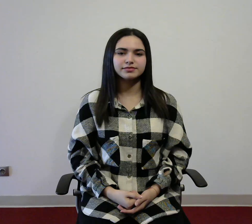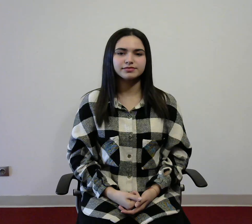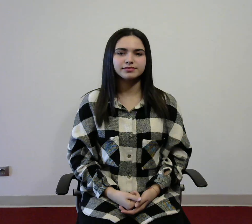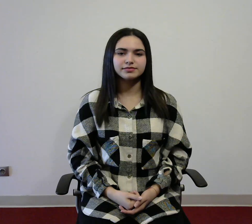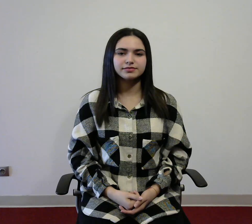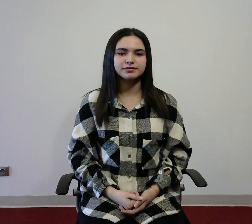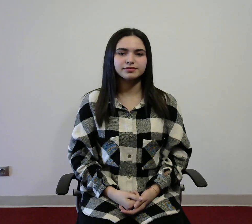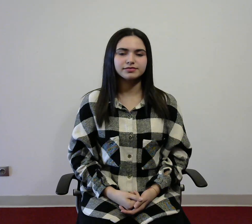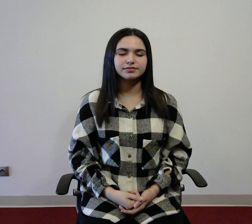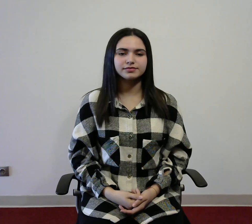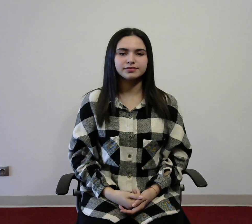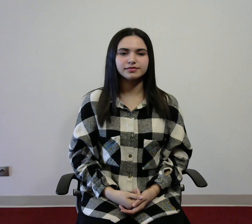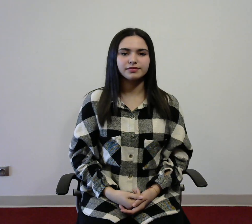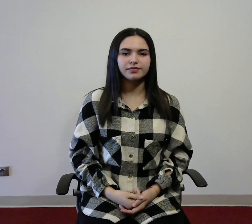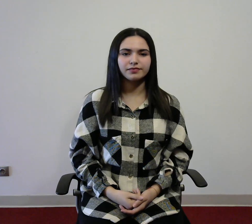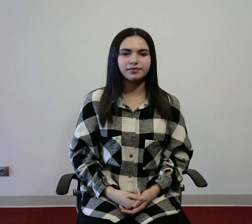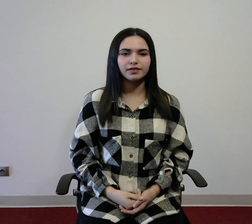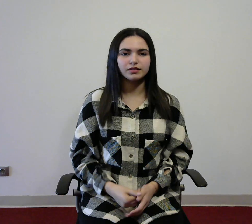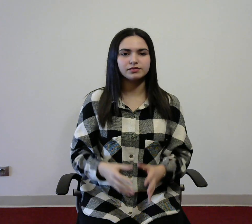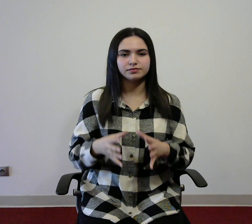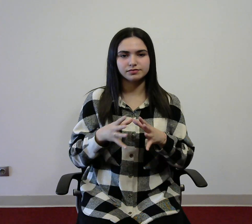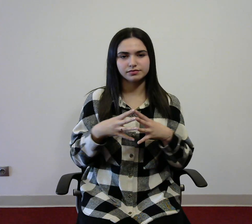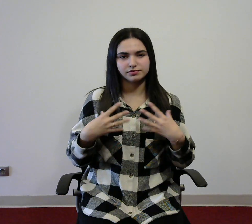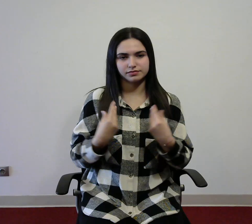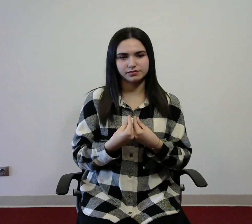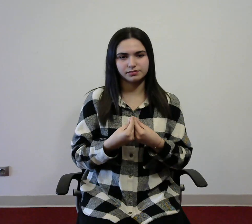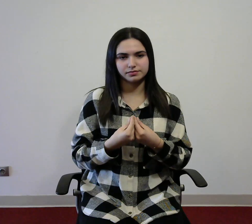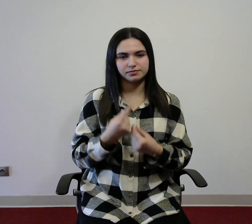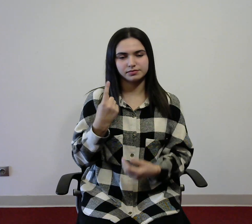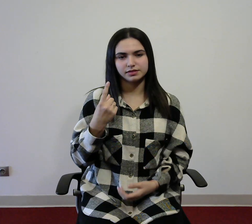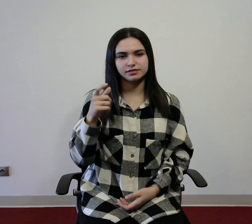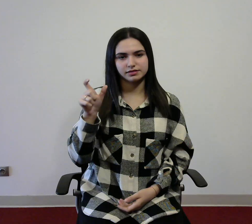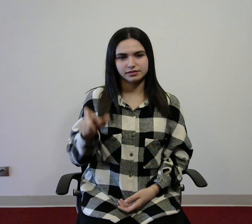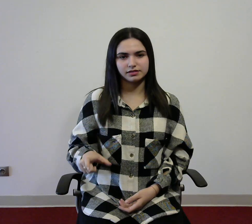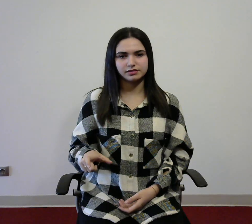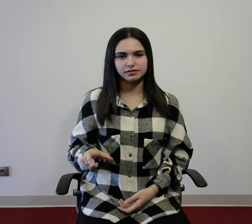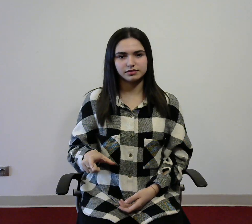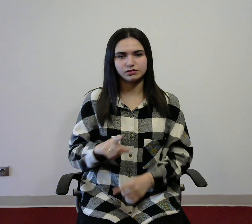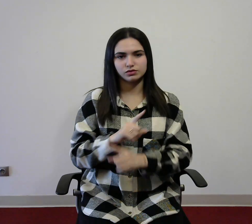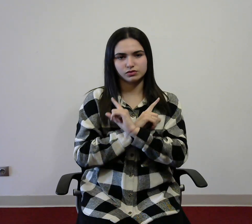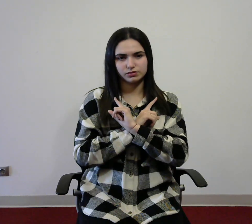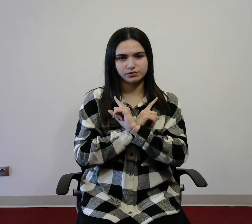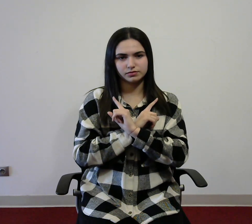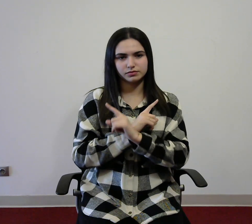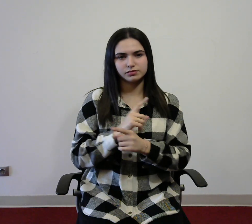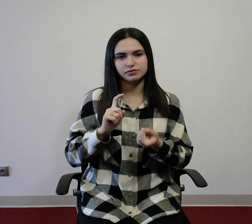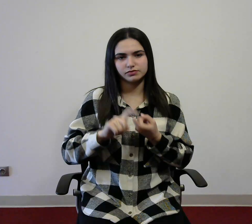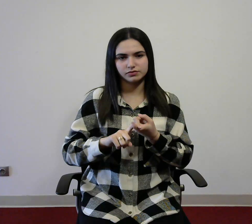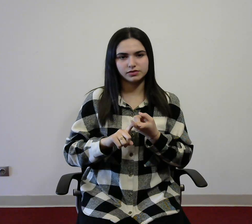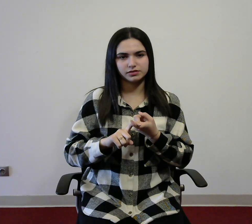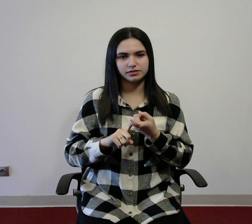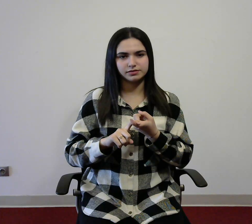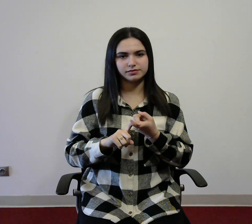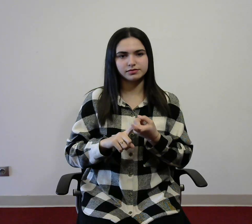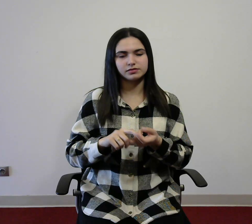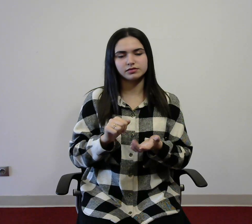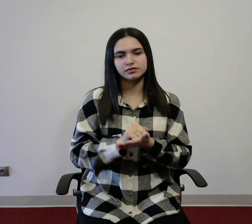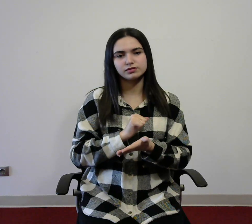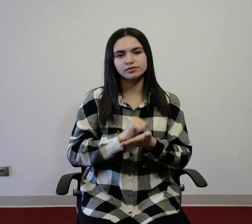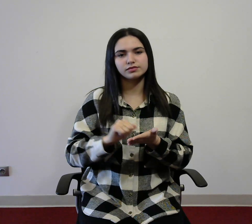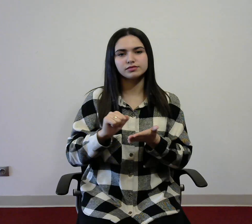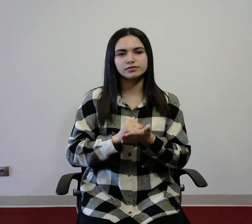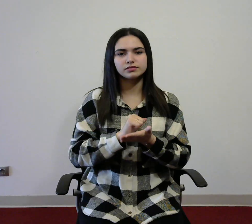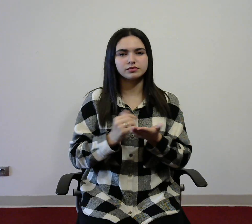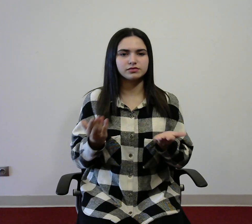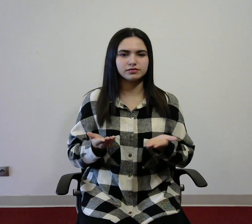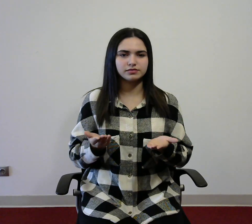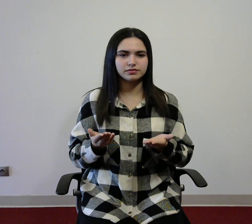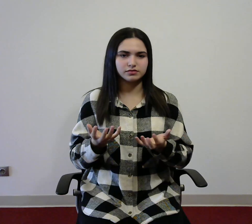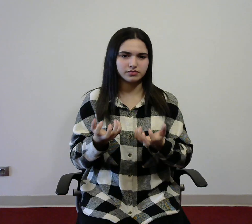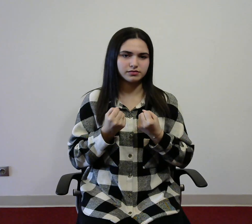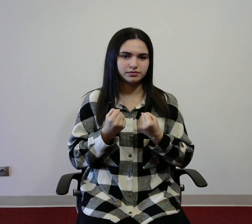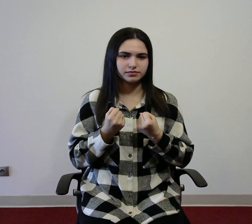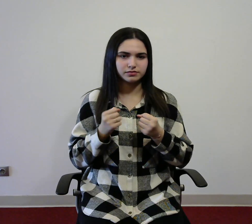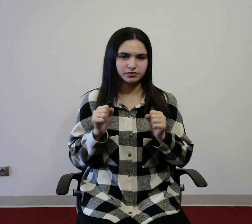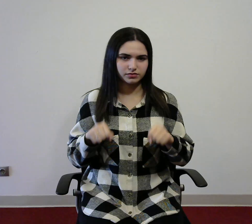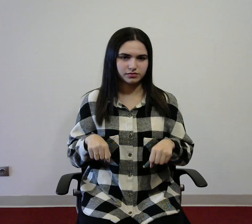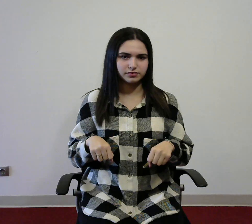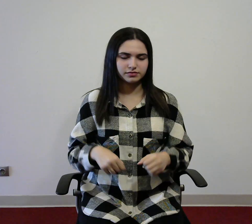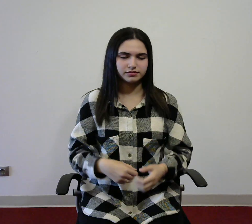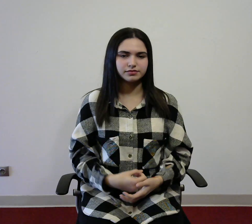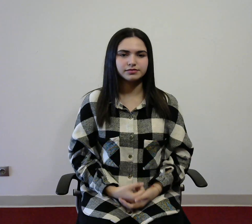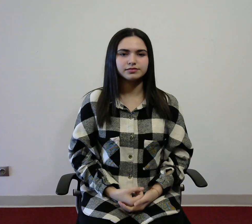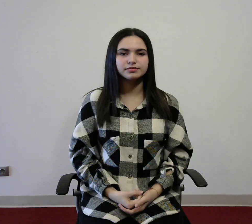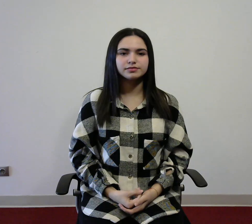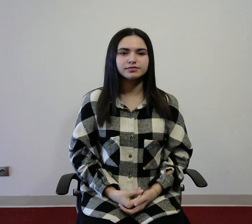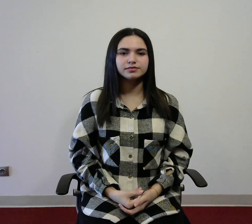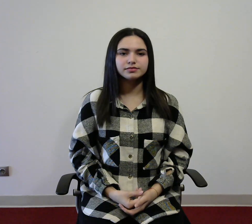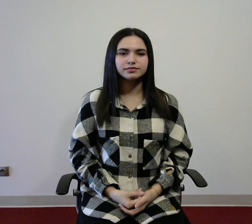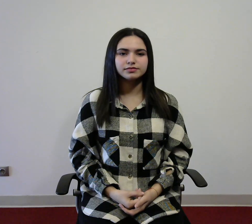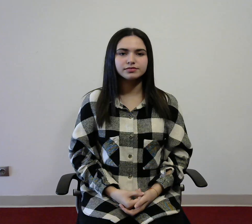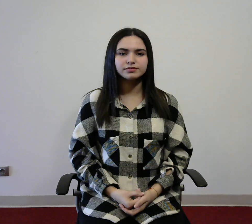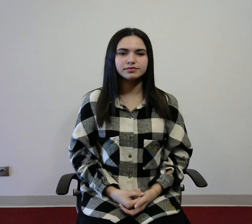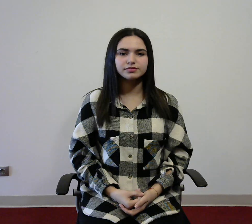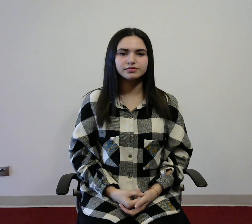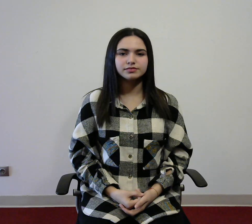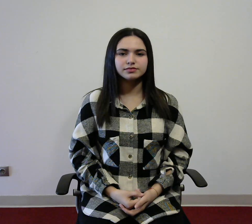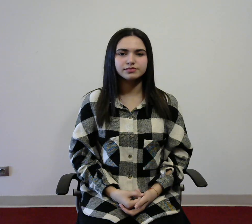Ailədən bir şəxsin ölməsi ilə bağlı sənəd necə almaq olar?